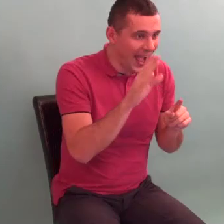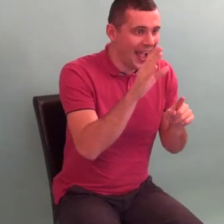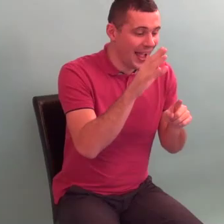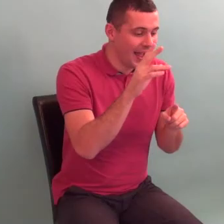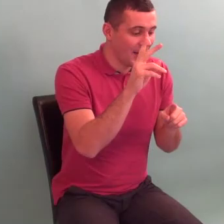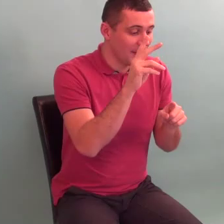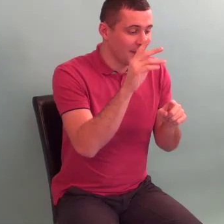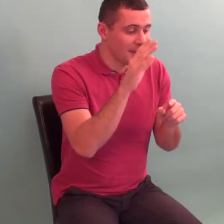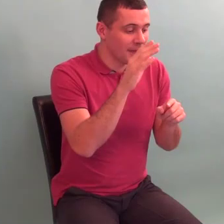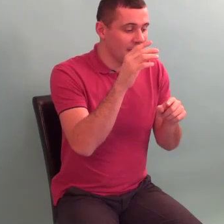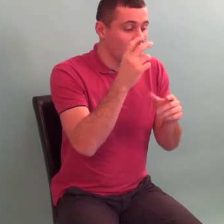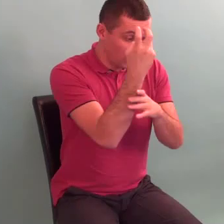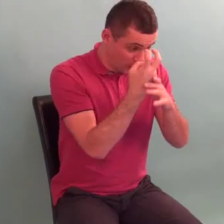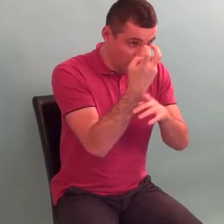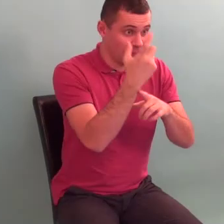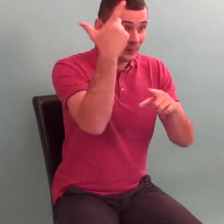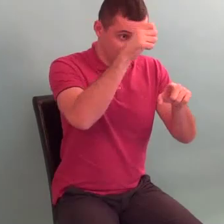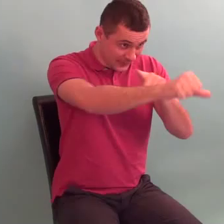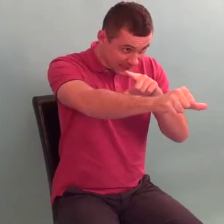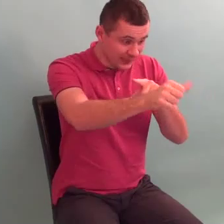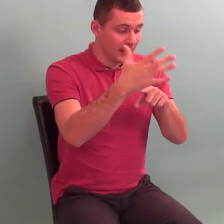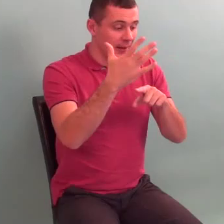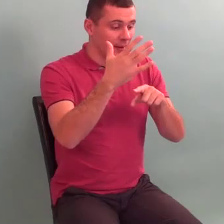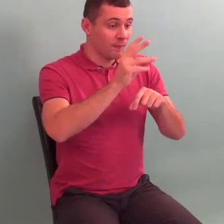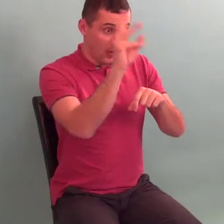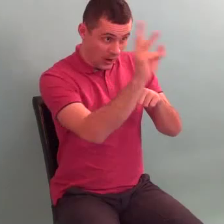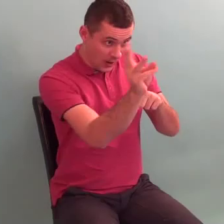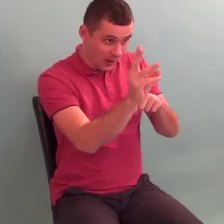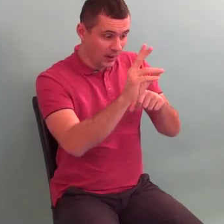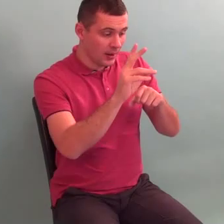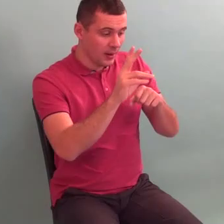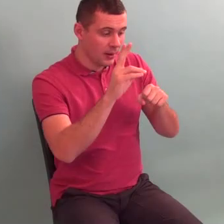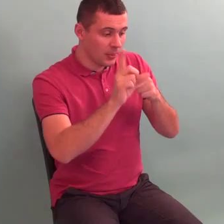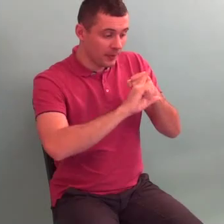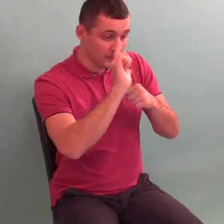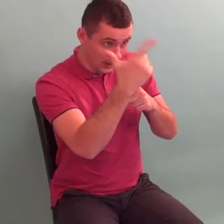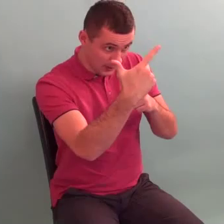Luty dwa tysiące jedenaście, wtorek, drugi.